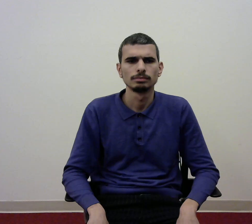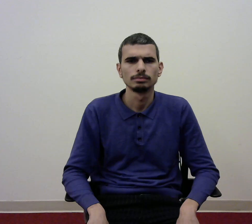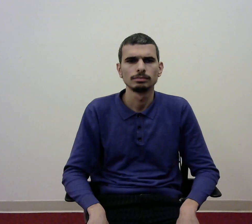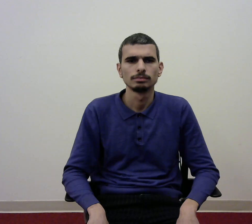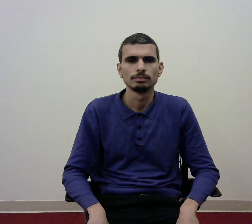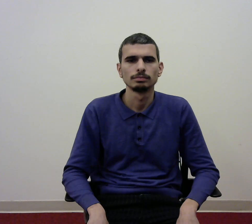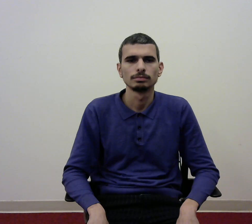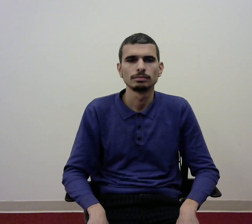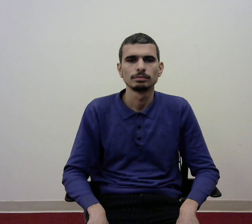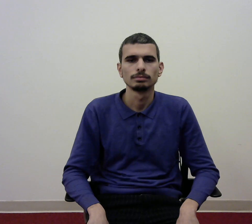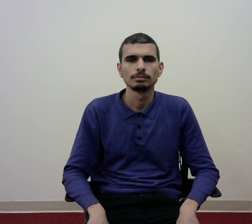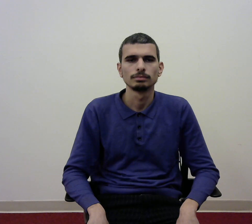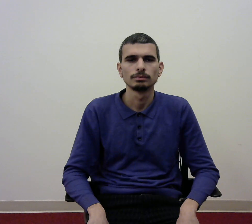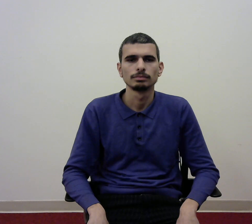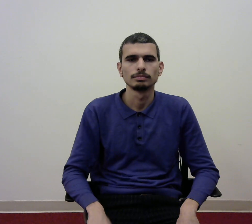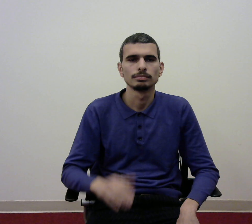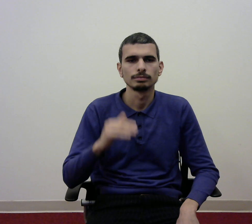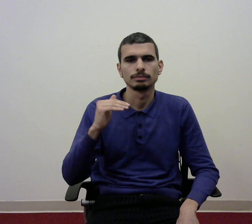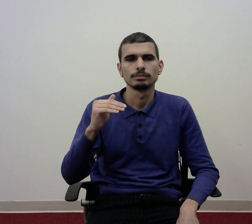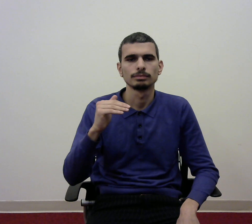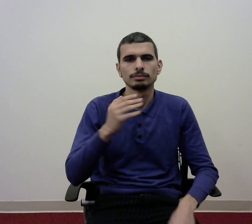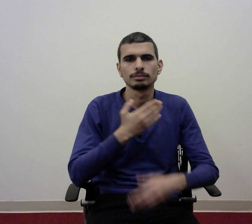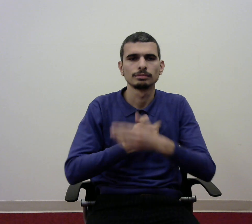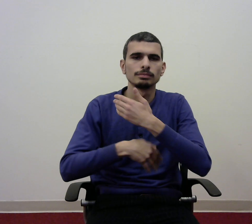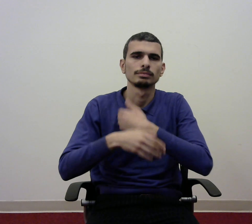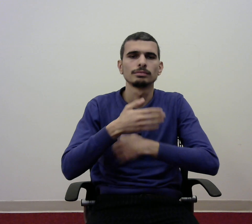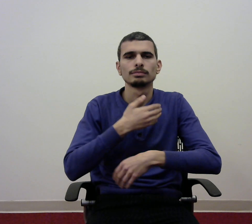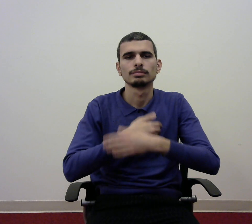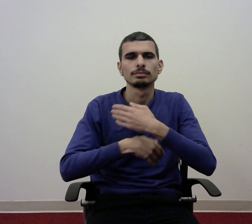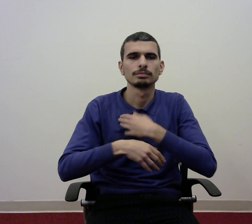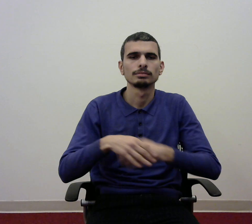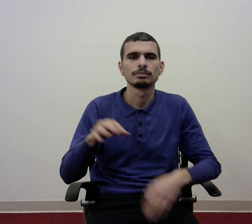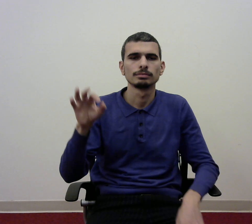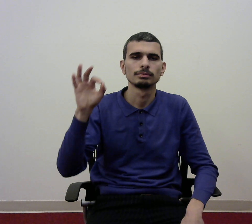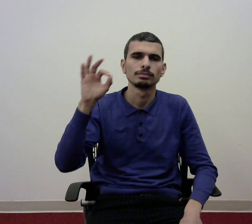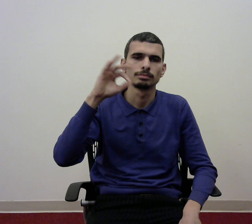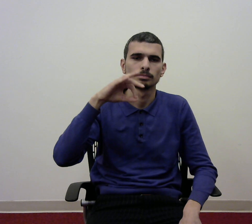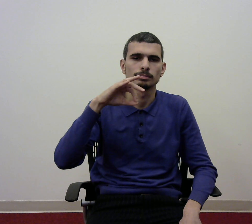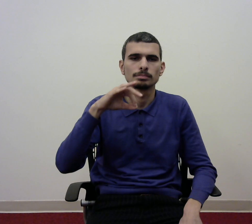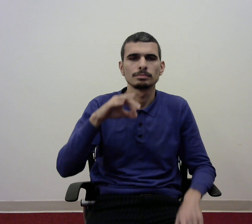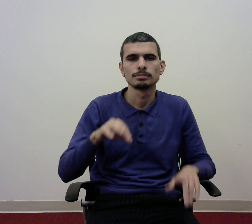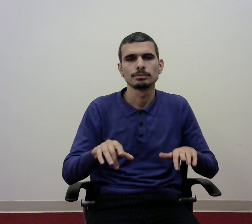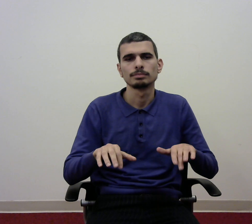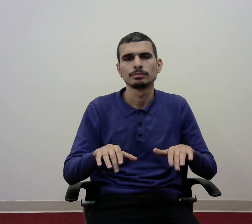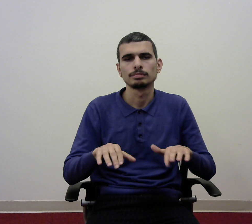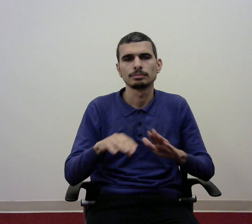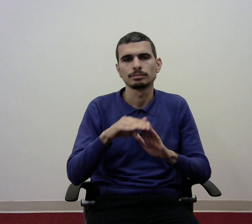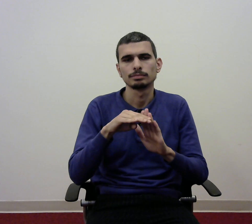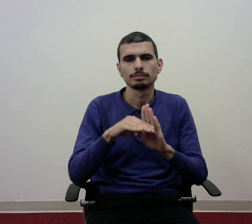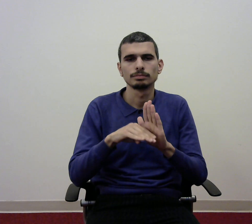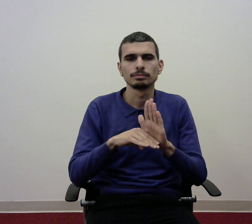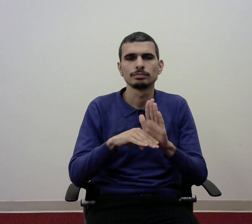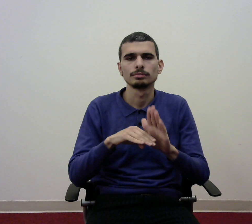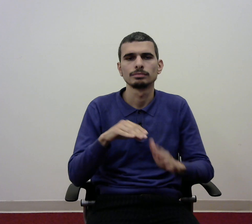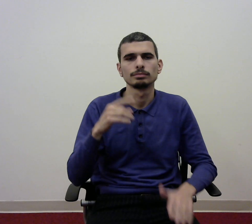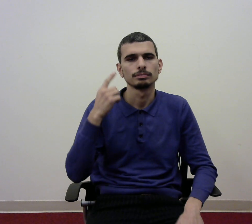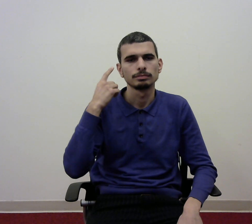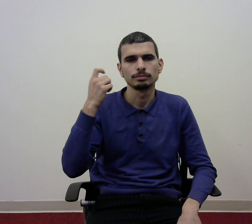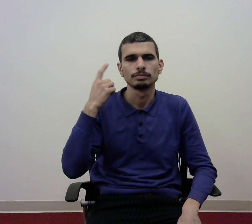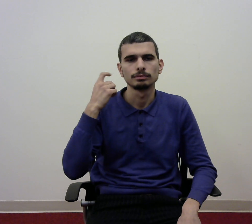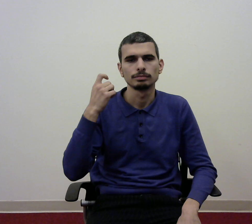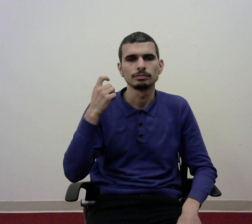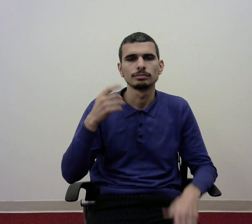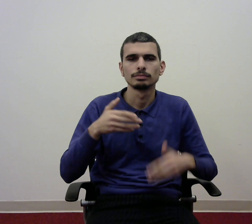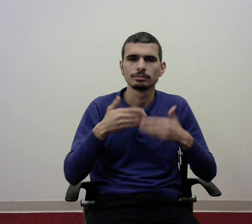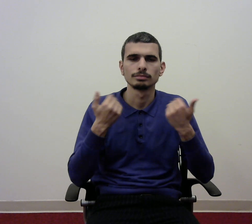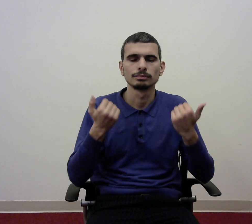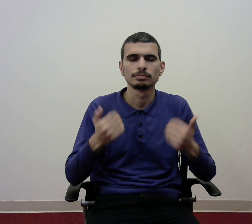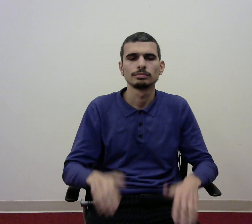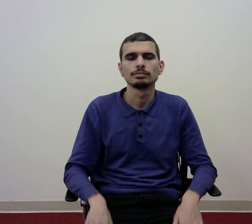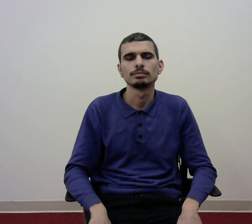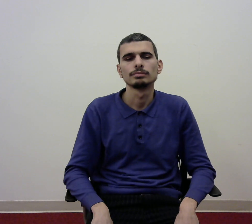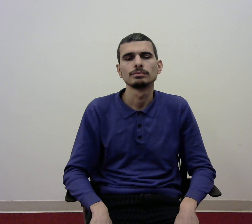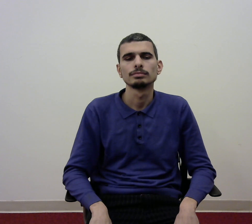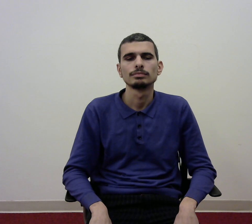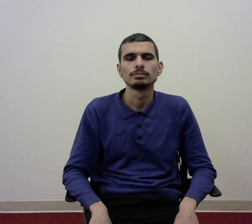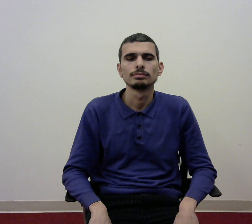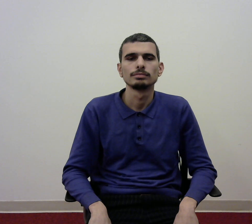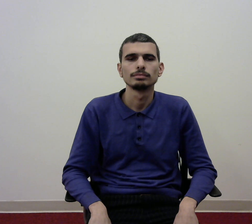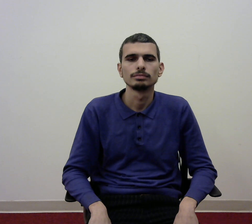Sizin əlilliyiniz haqqınızda sistemdə məlumat yoxdur